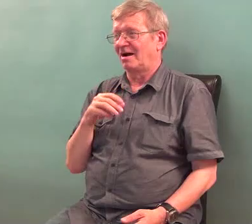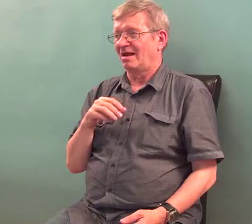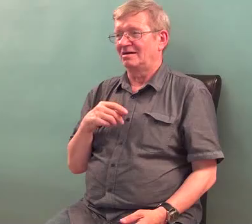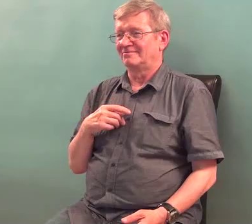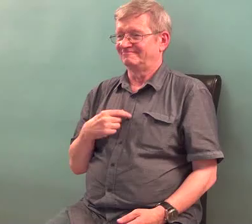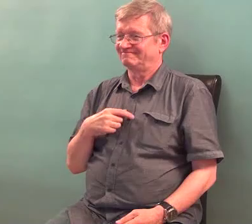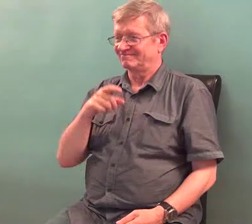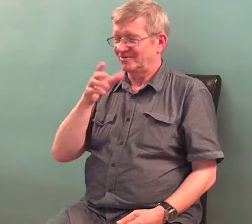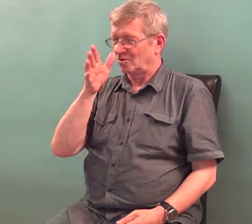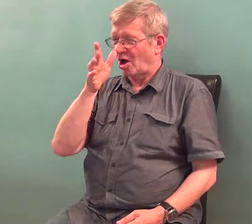Byłem łobuzem.